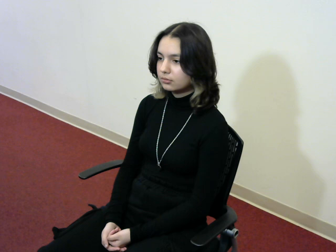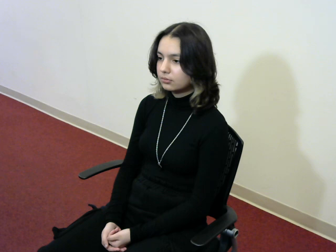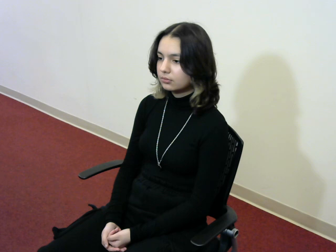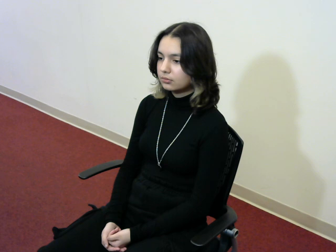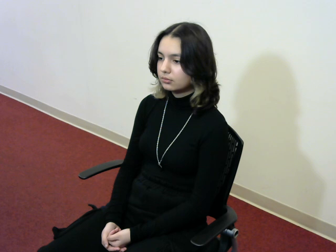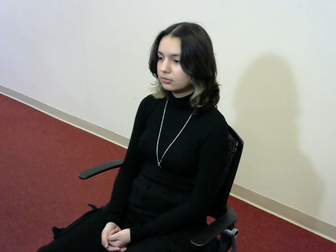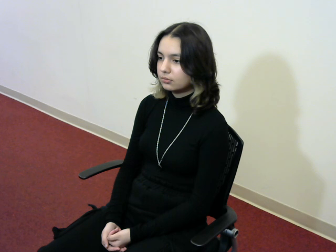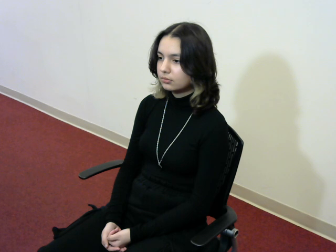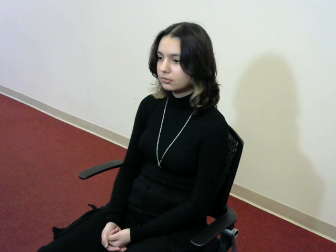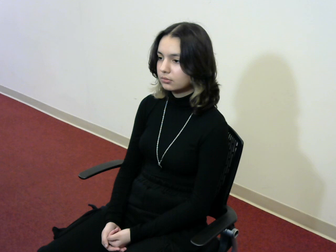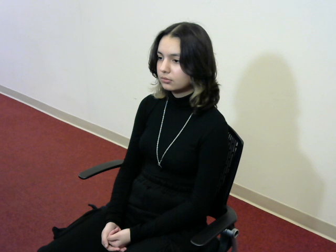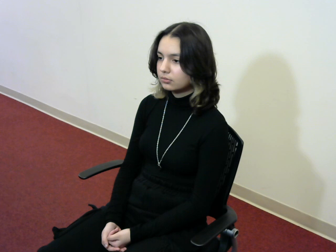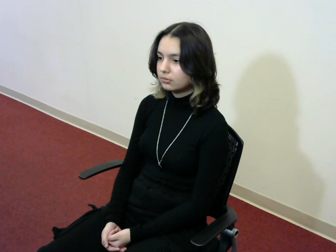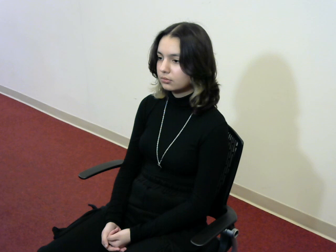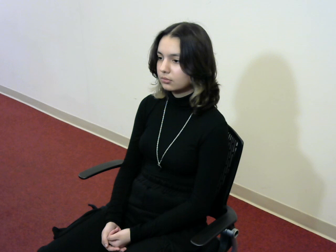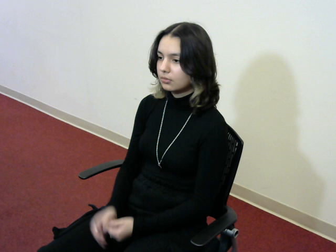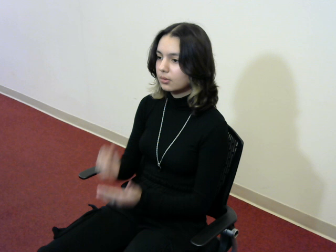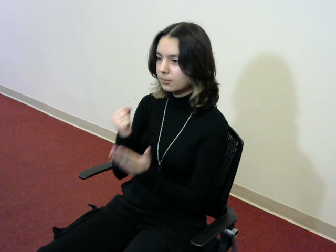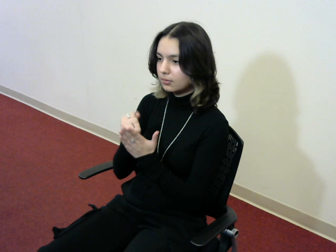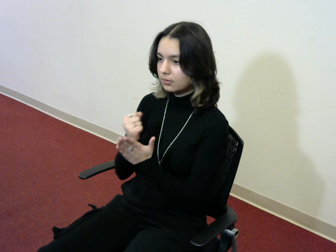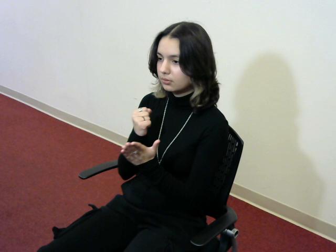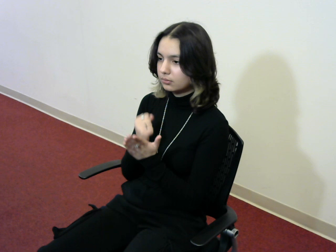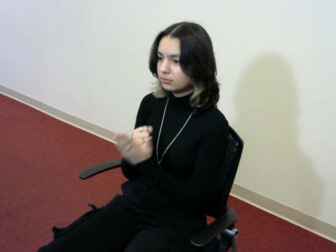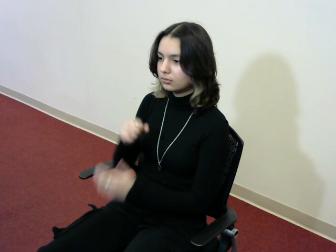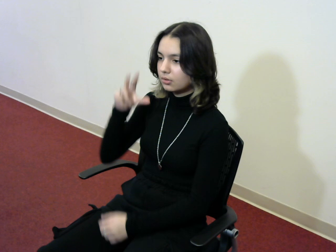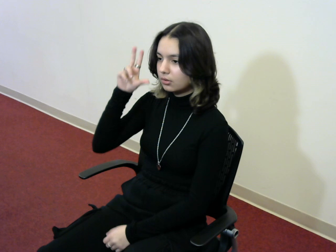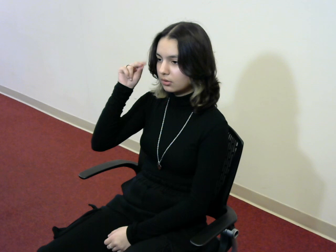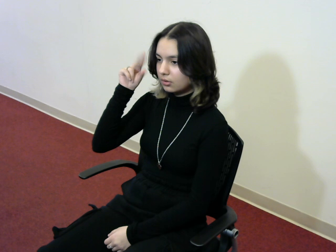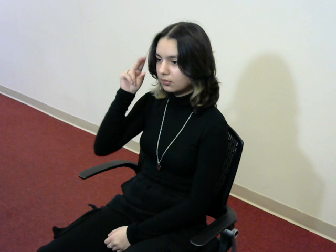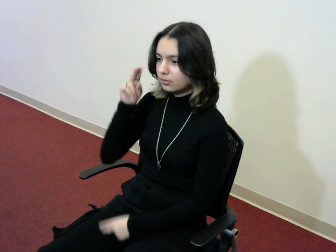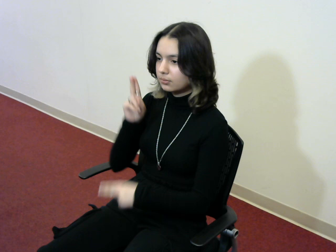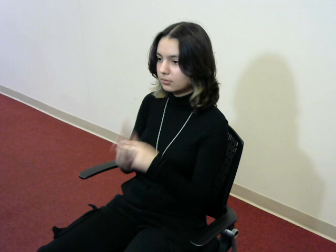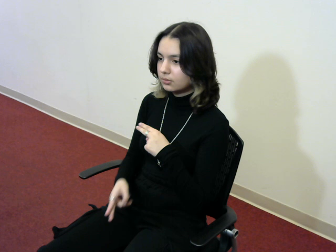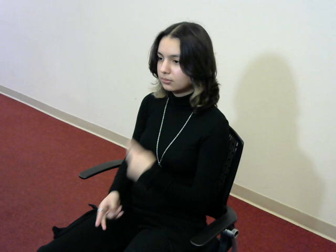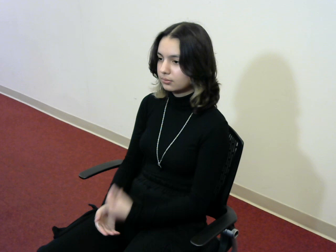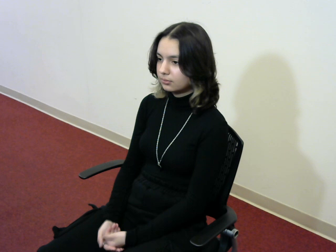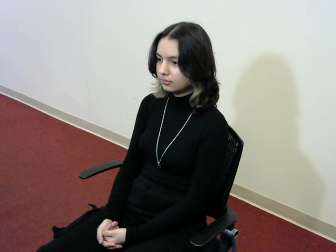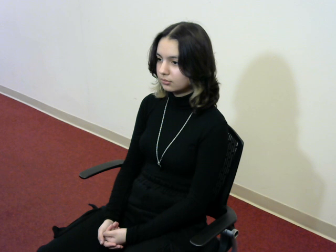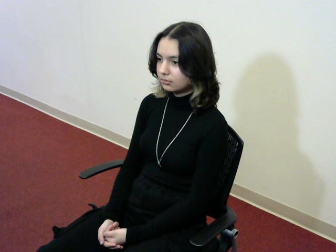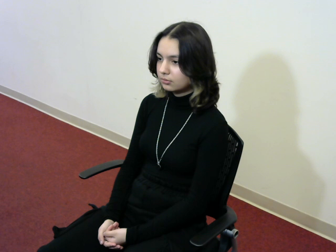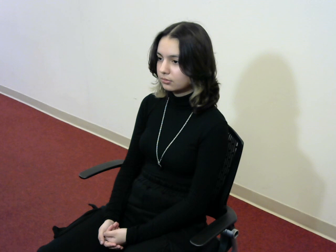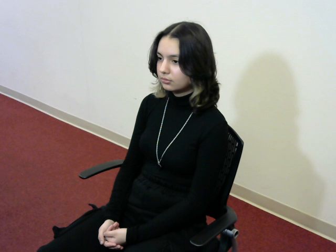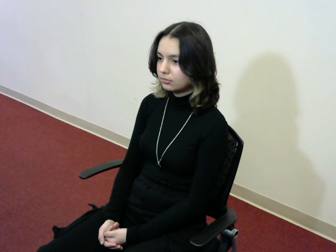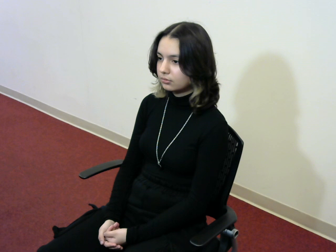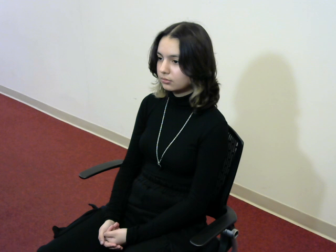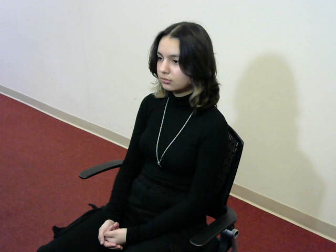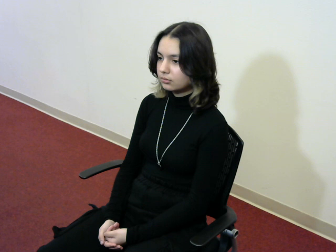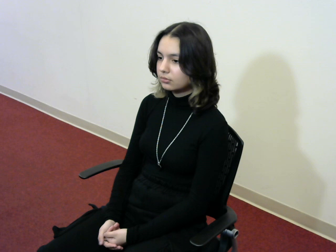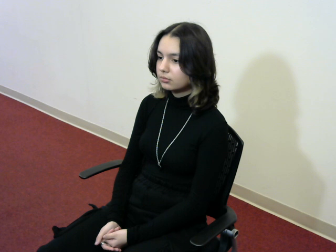Viza nə vaxt bitir?